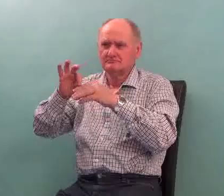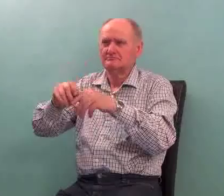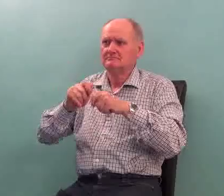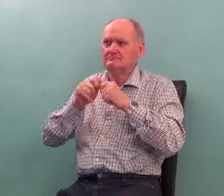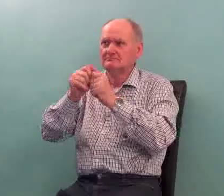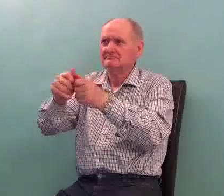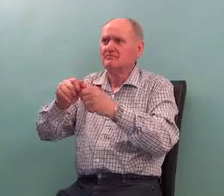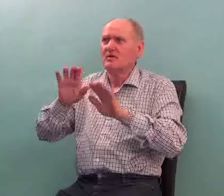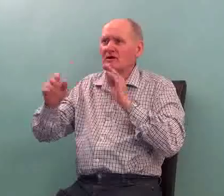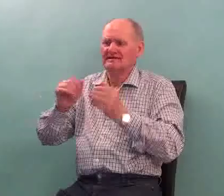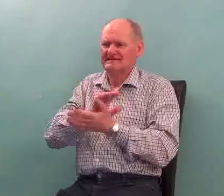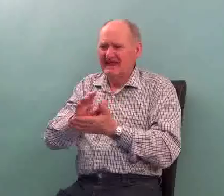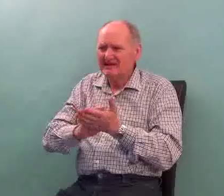Zaprowadził nas do pięknego muzeum - za darmo.